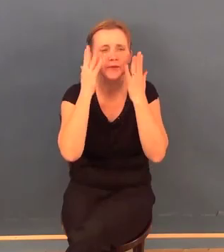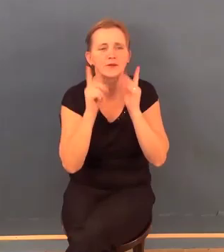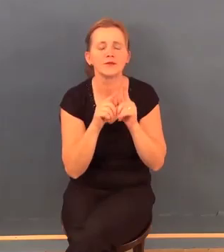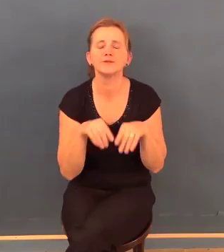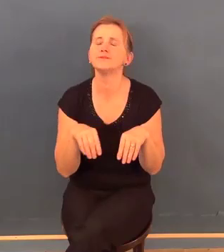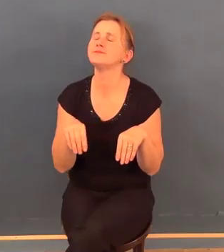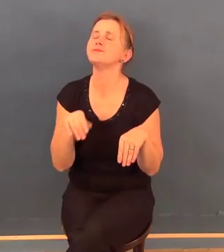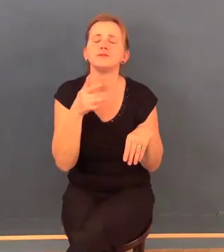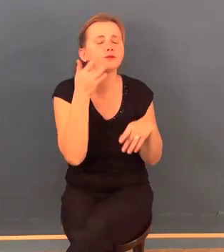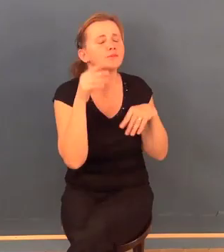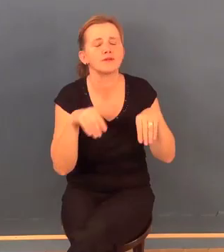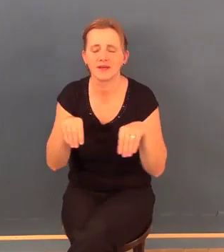Kurczątko sobie spokojnie siedzi.